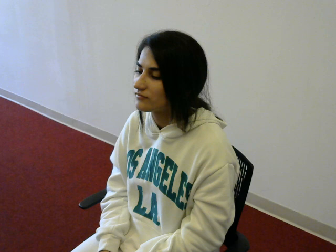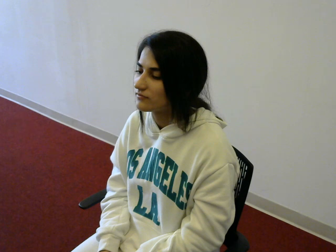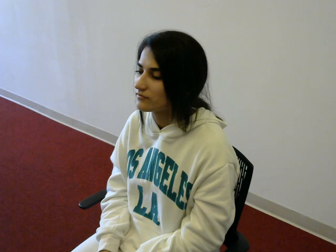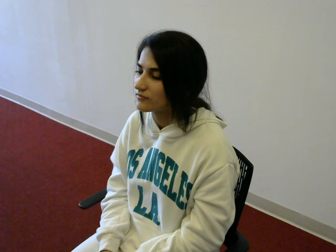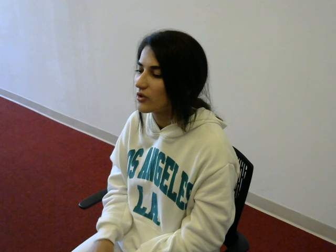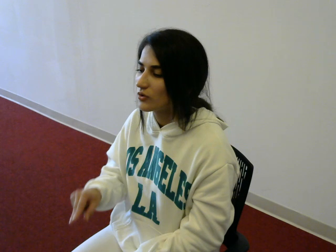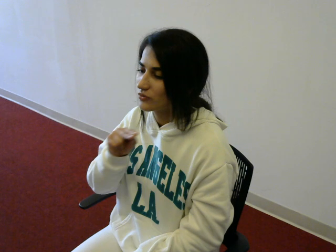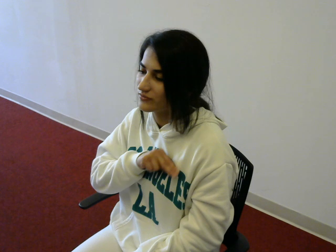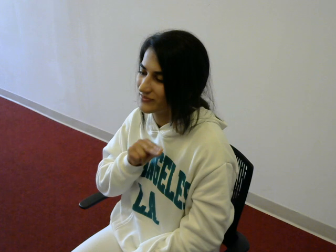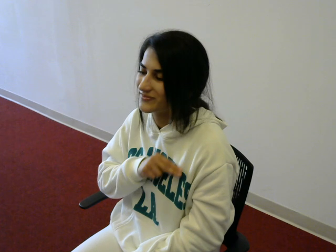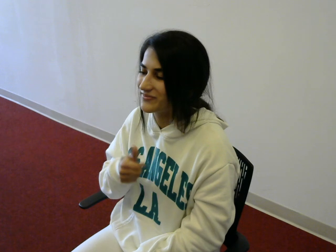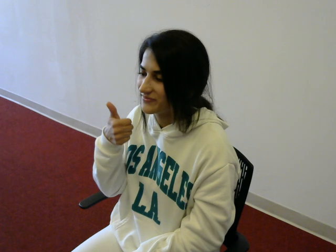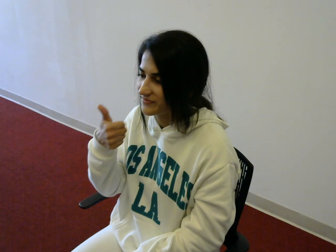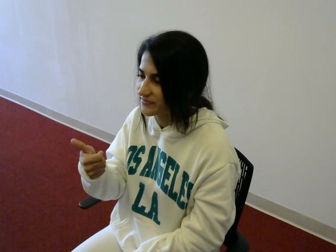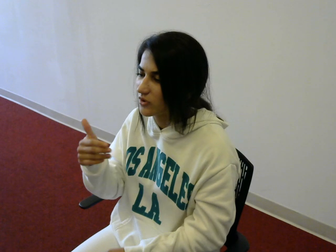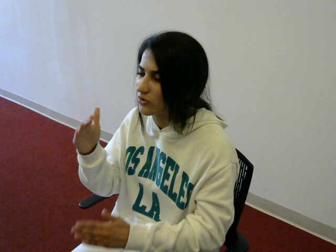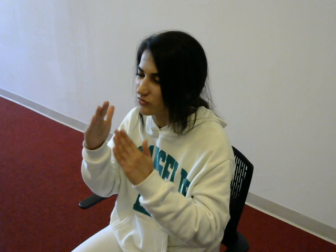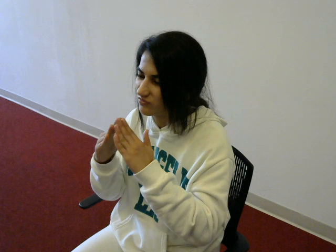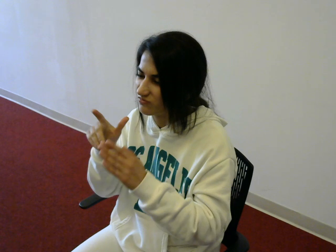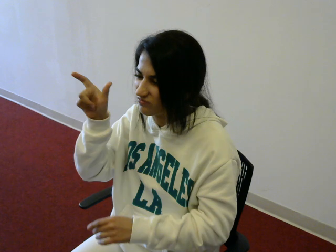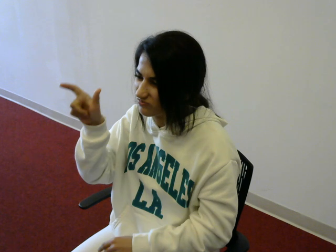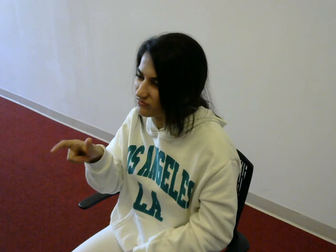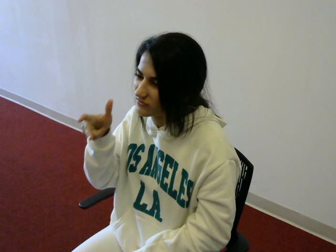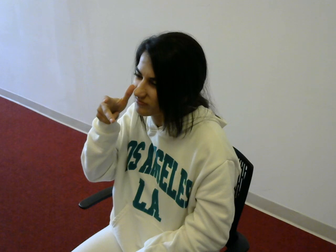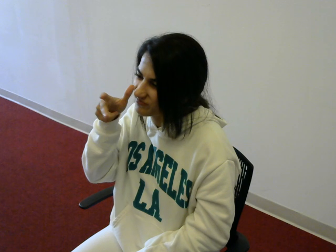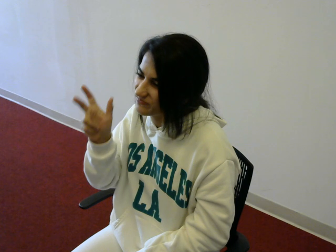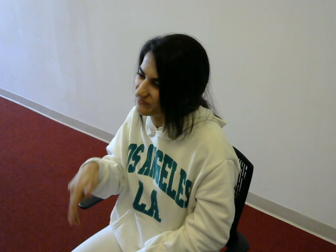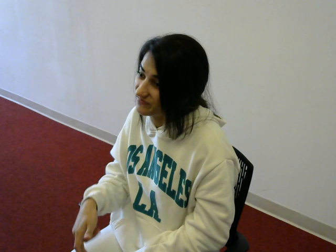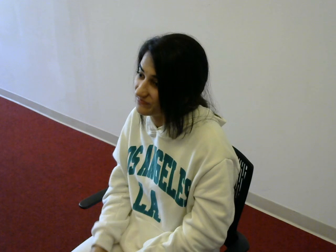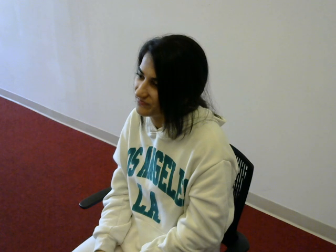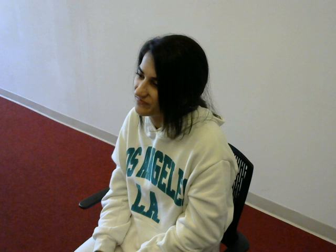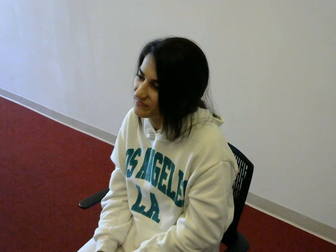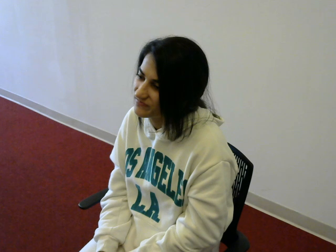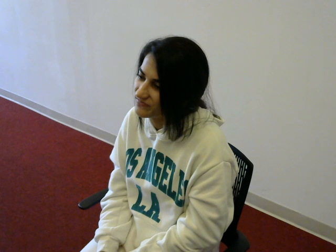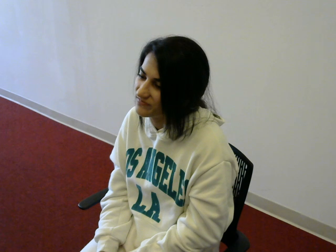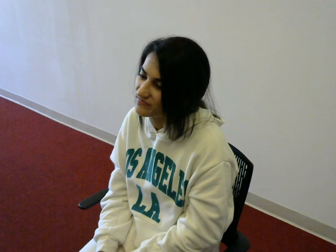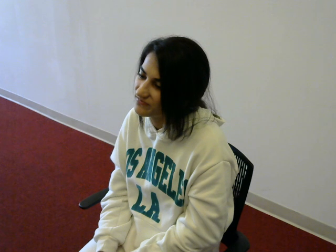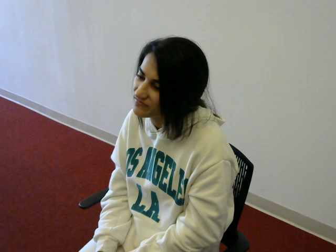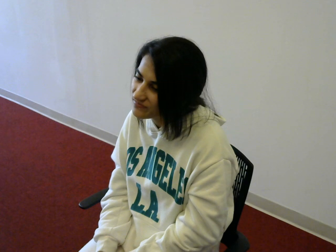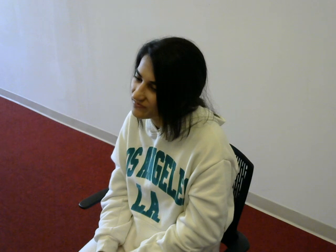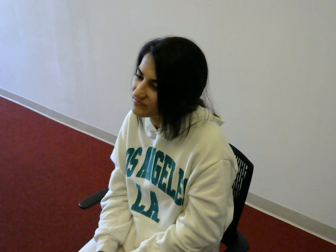İşləmək yaxşıdır, evdə adam darıxır